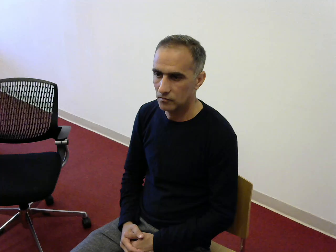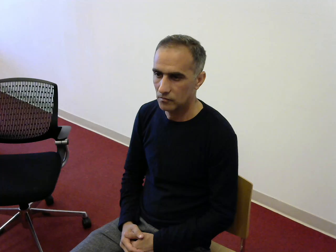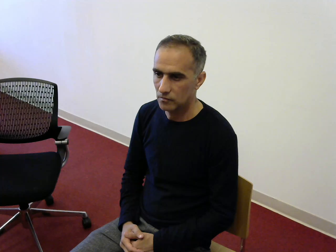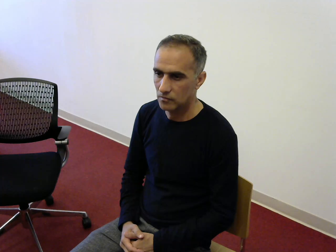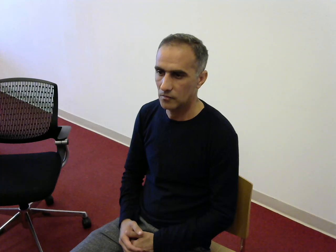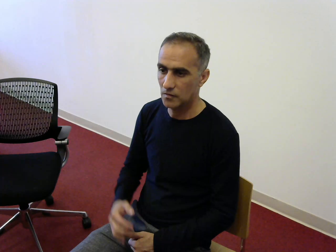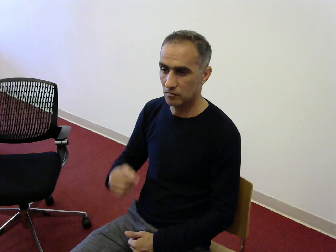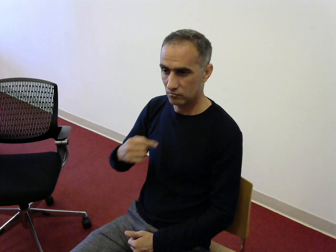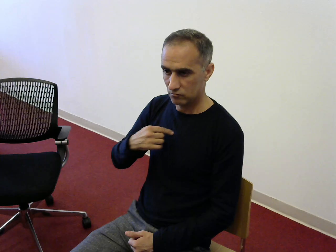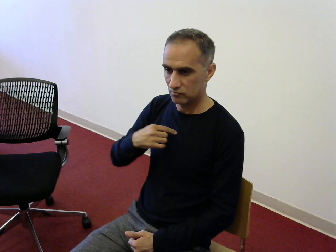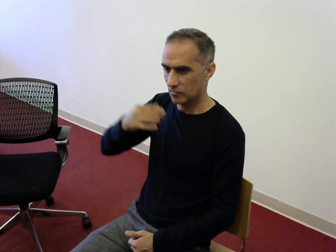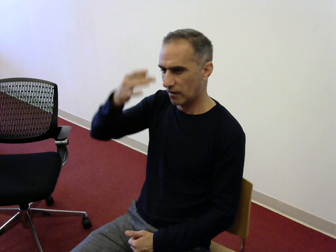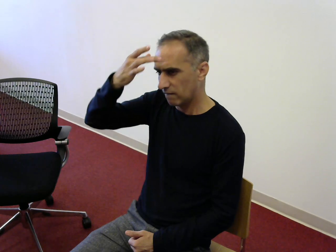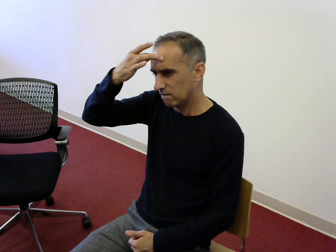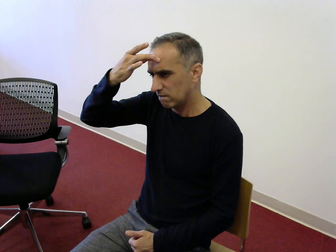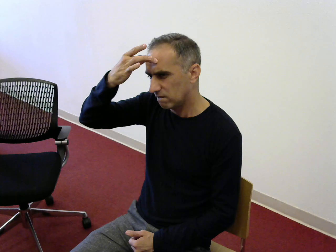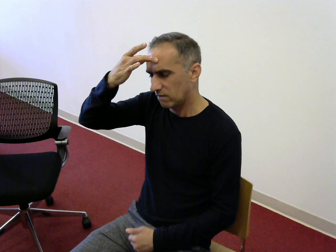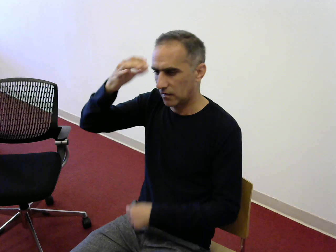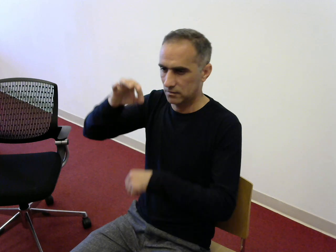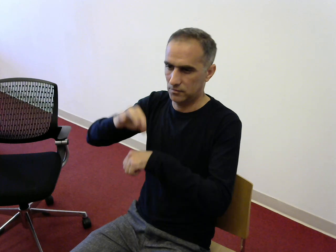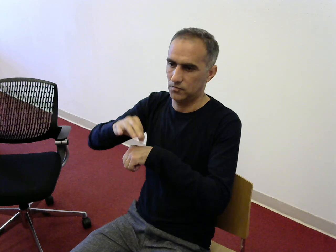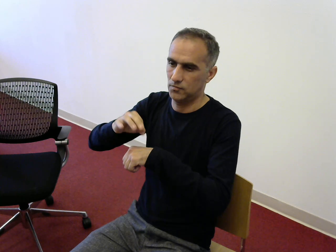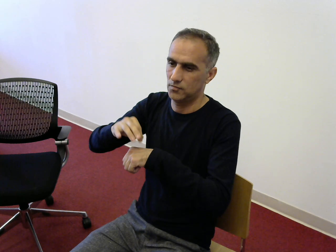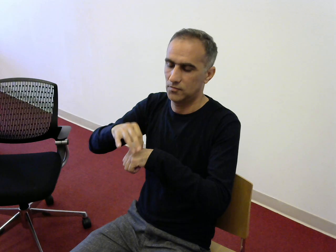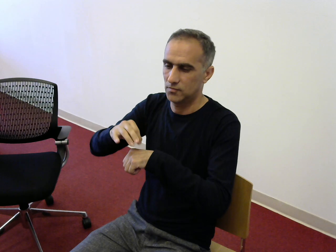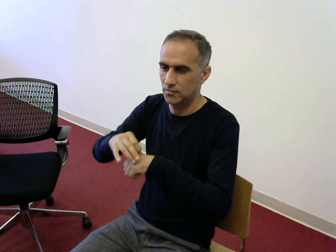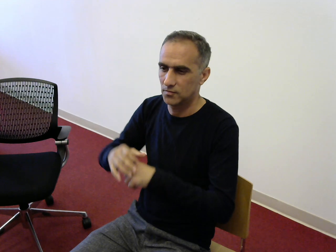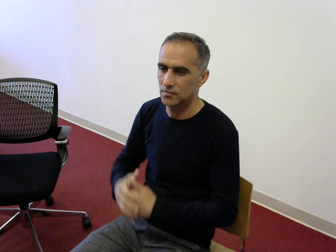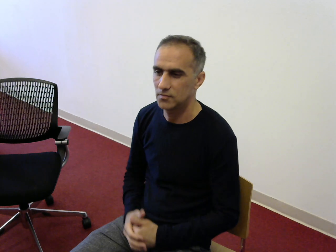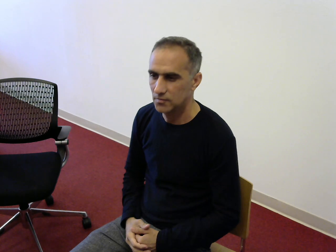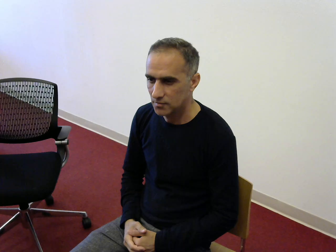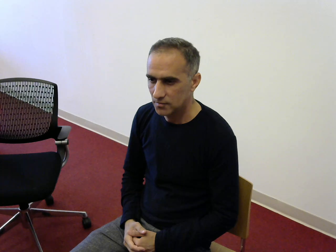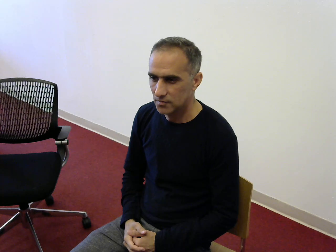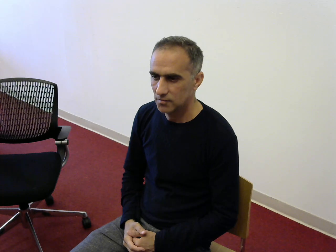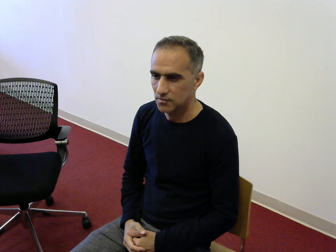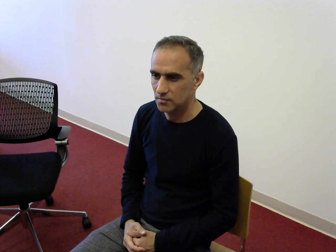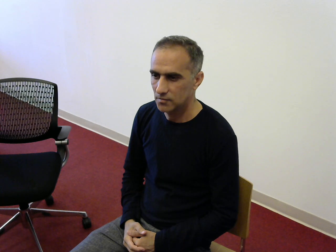Mənim başım ağrıyır